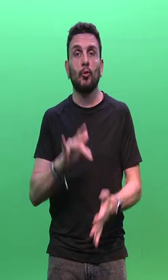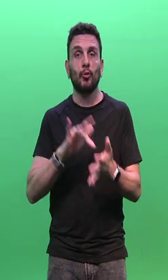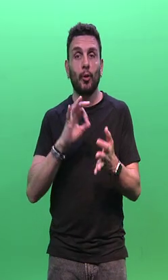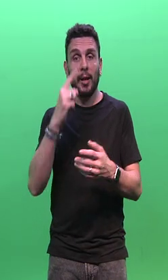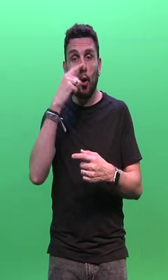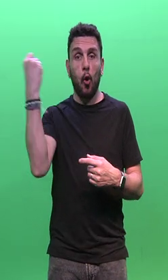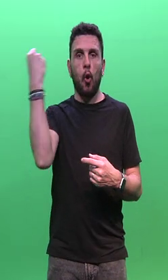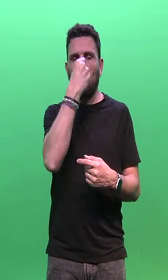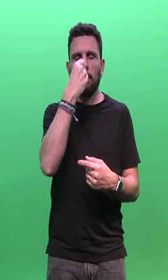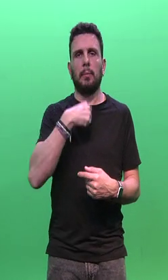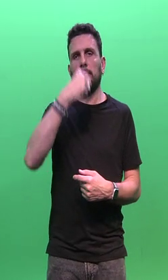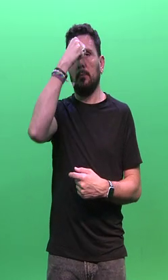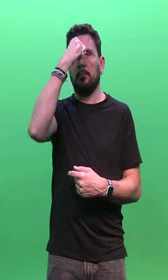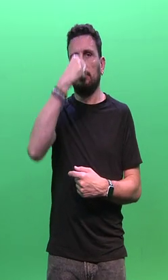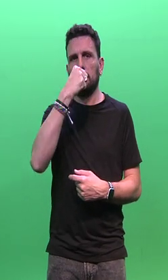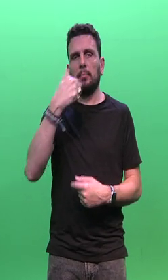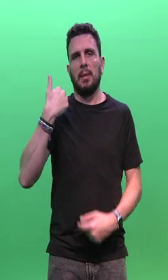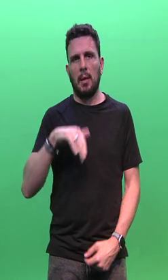Em van donar un cop al nas i em van operar.